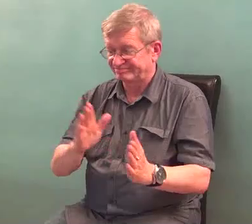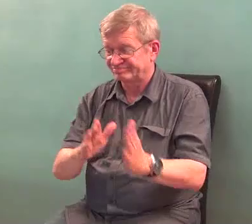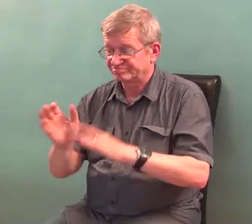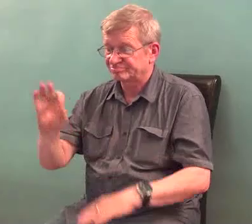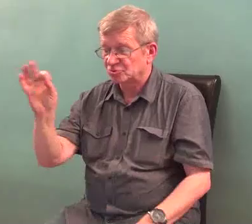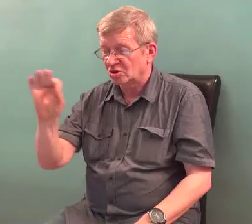Środa.